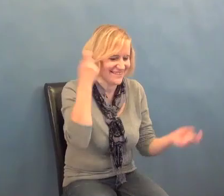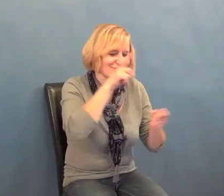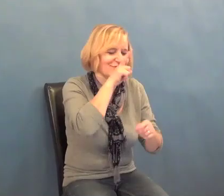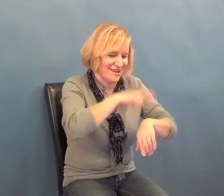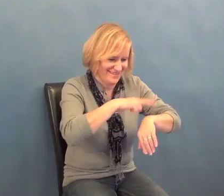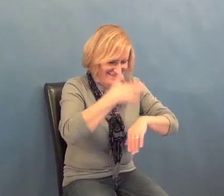Nie, bo głowa boli.